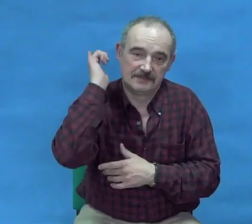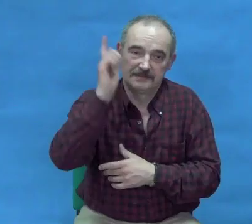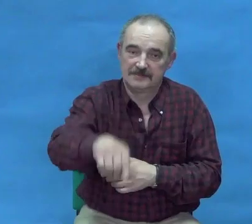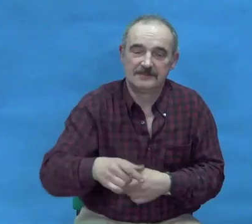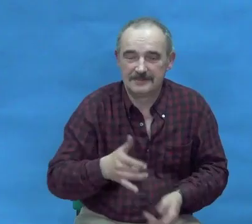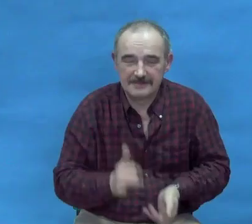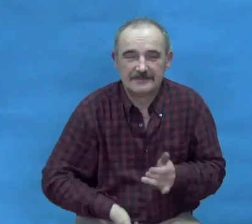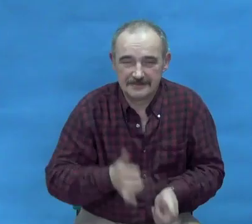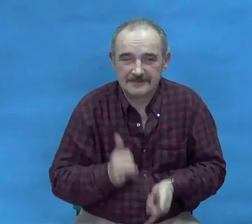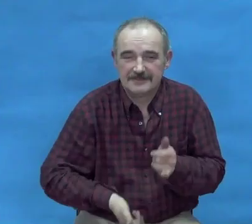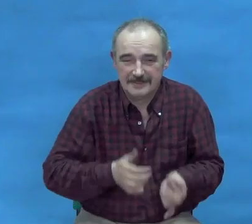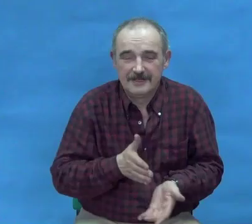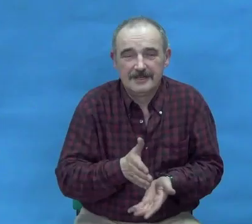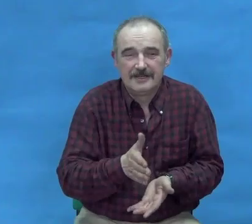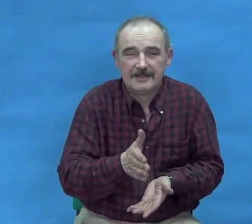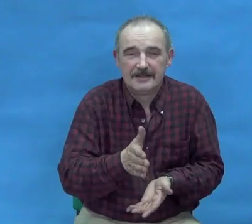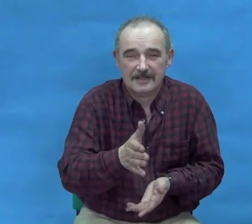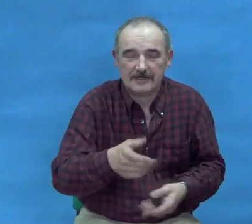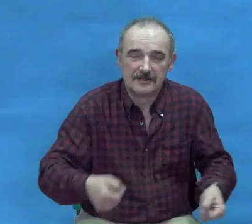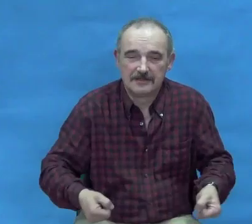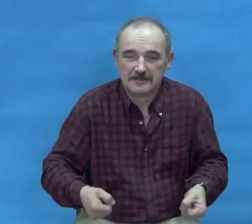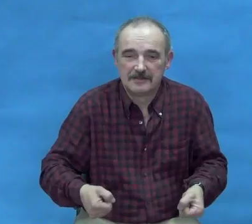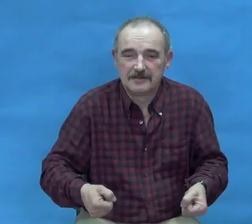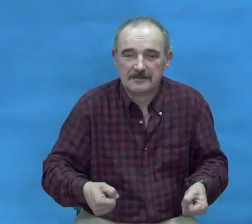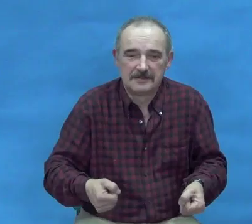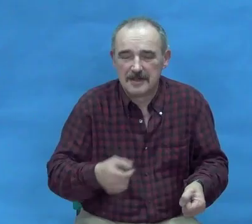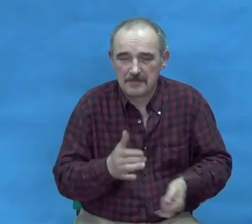Jechał na rowerze.